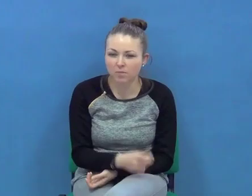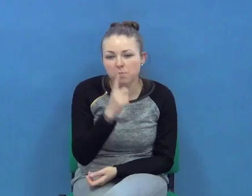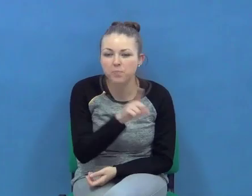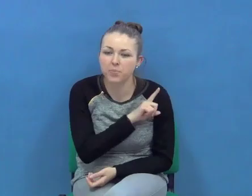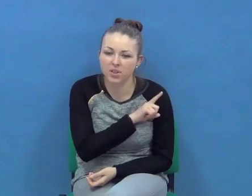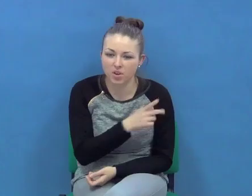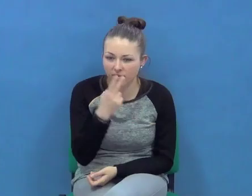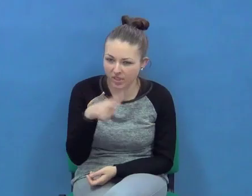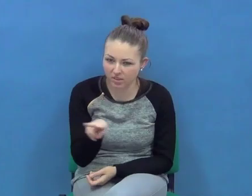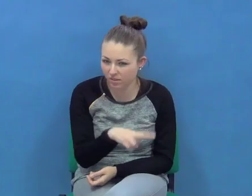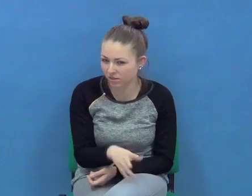Trzeba się rozglądać i pilnować.